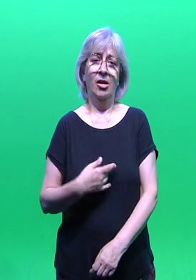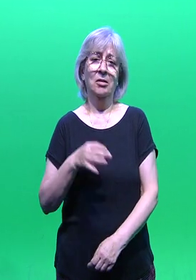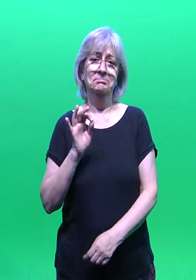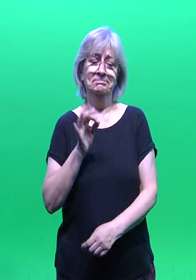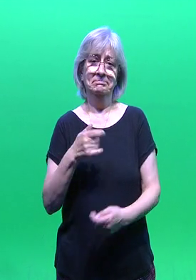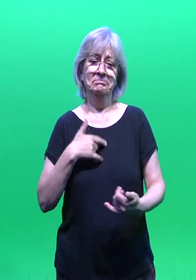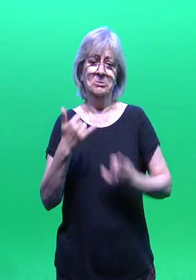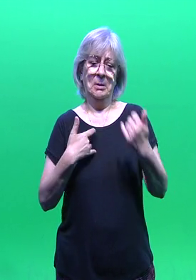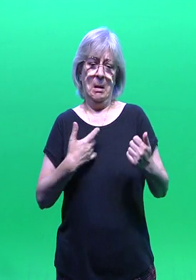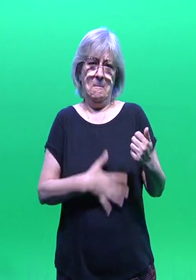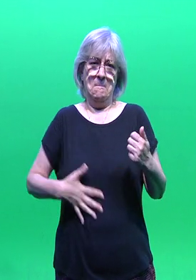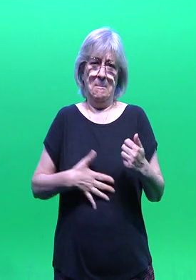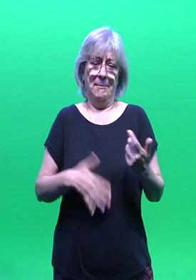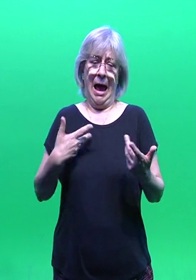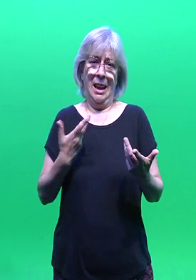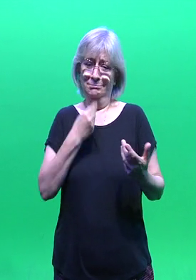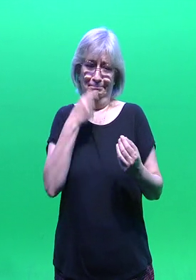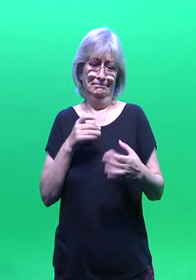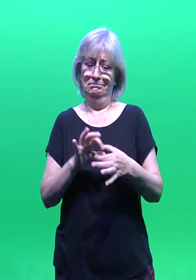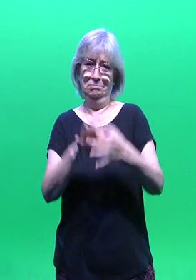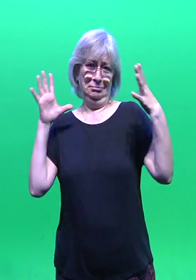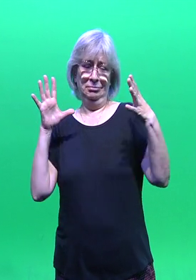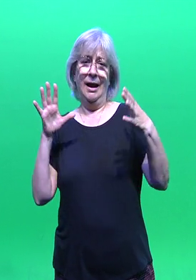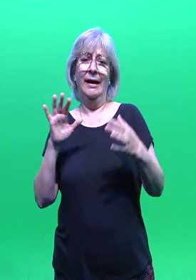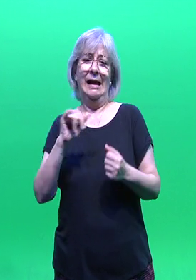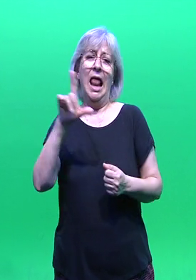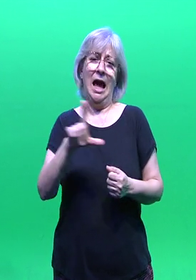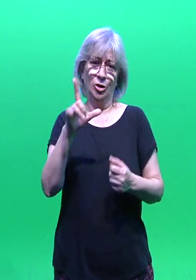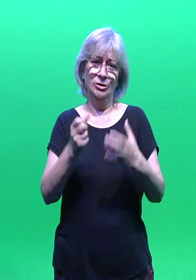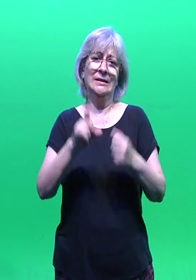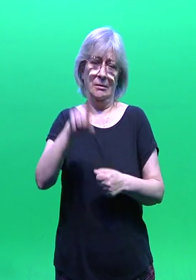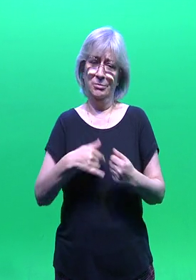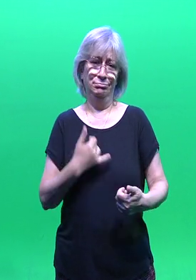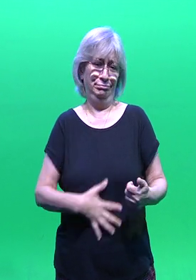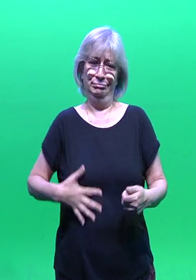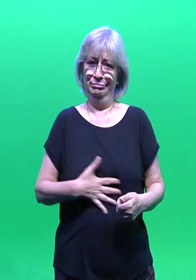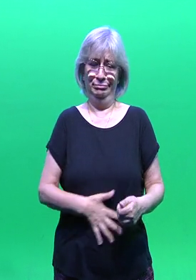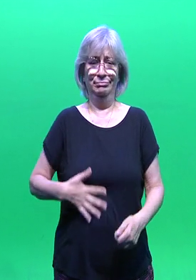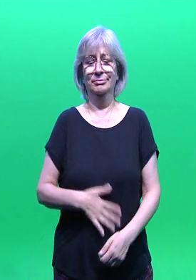Tinc problemes estomacals, alguna cosa que he menjat no m'ha caigut bé, a més, la lactosa tampoc se'm posa bé.